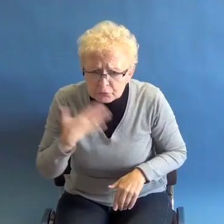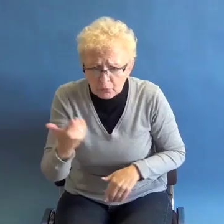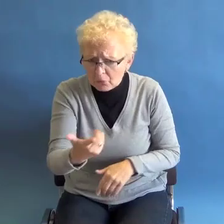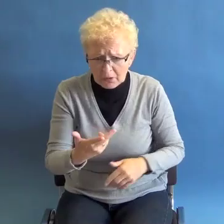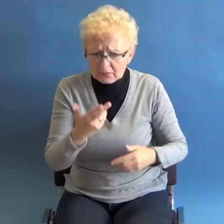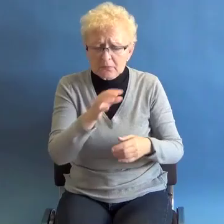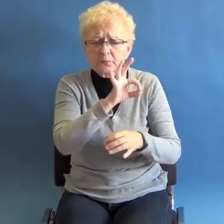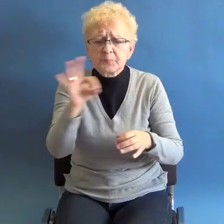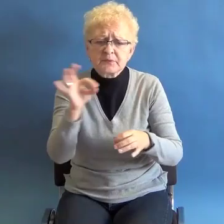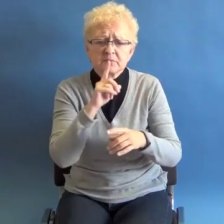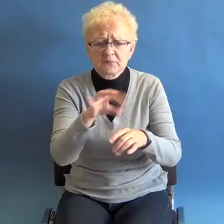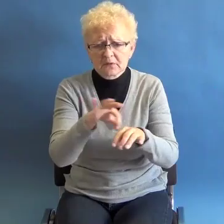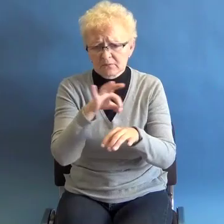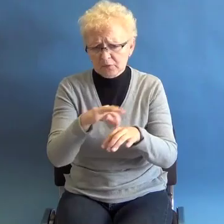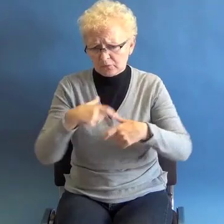Specjalnie zamówiony u krawcowej.